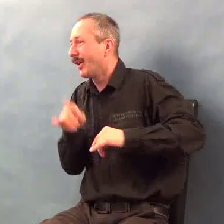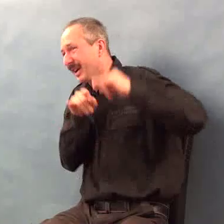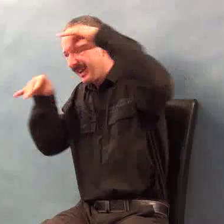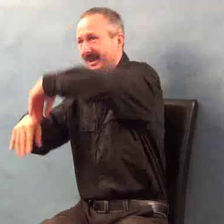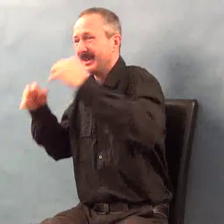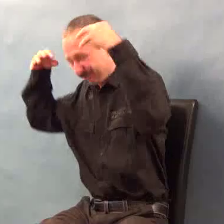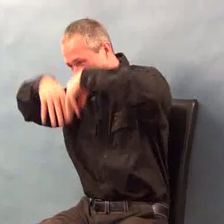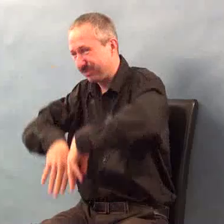Pies zanurkował.